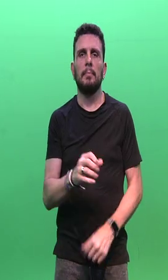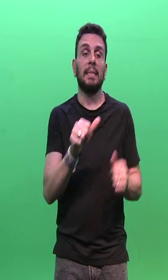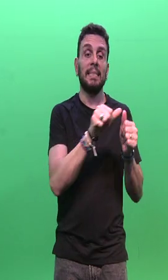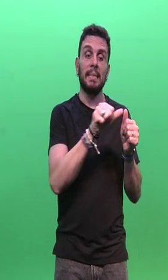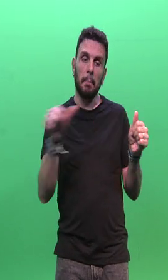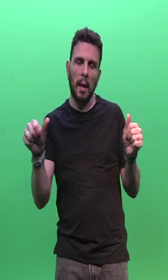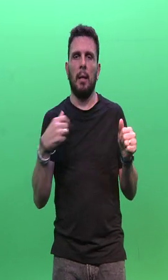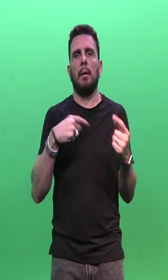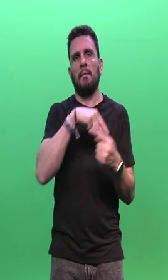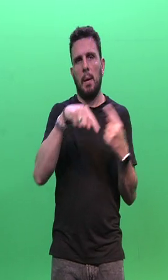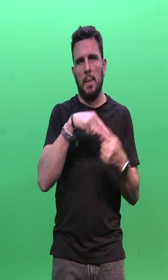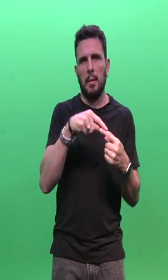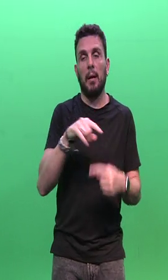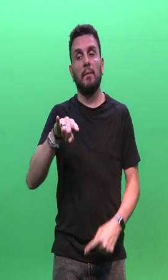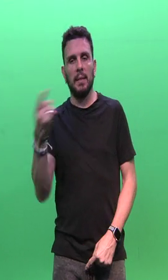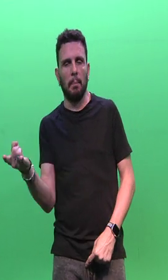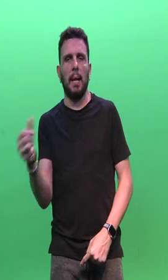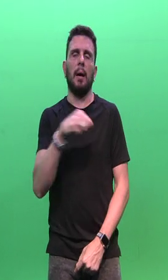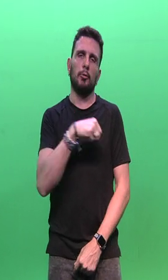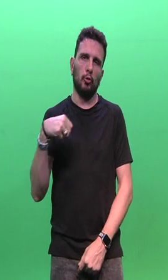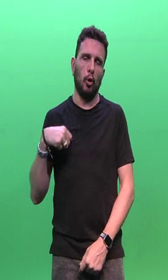Entre setmana visc amb la família, els caps de setmana visc sol.